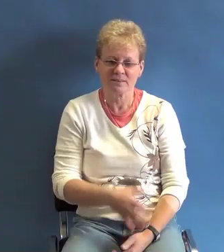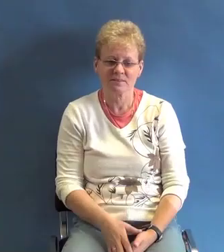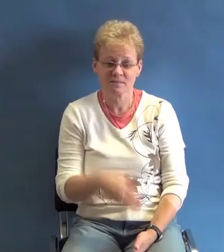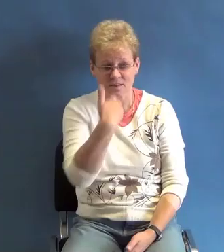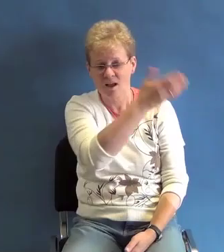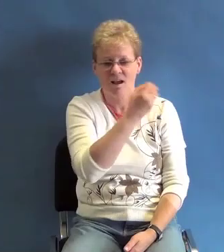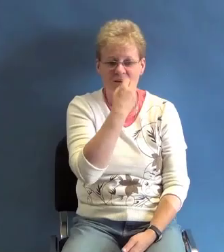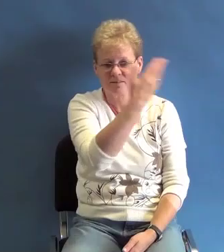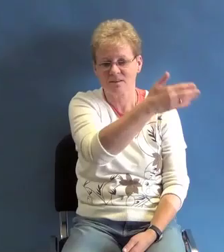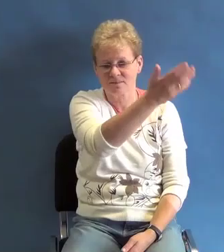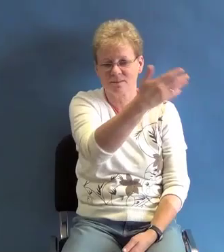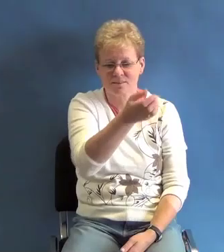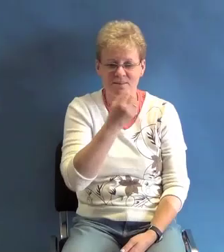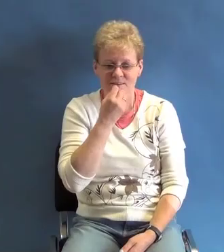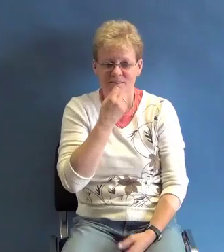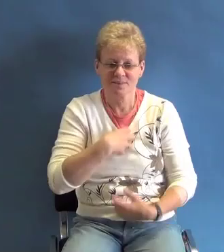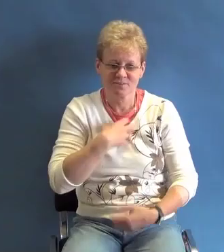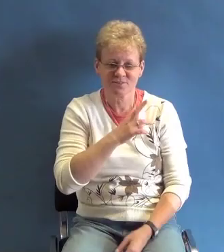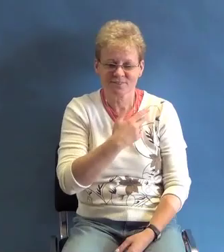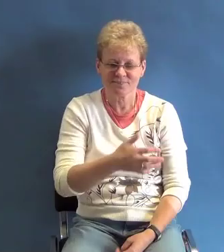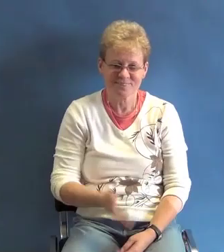Zbiera i daje komuś jedzenie.